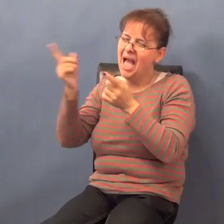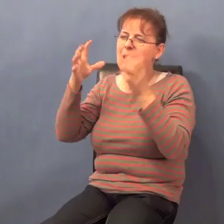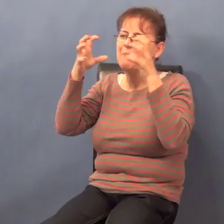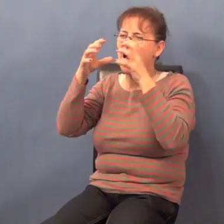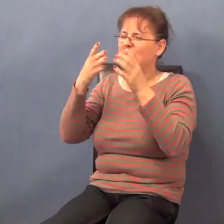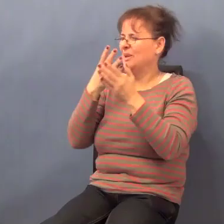Aha.